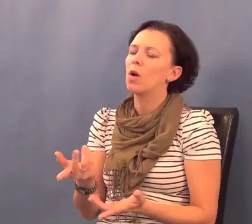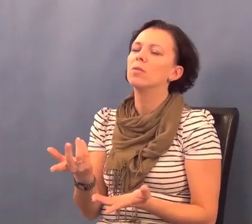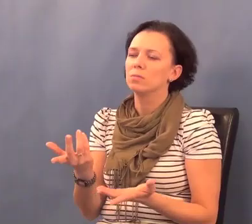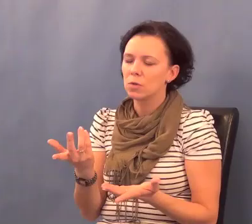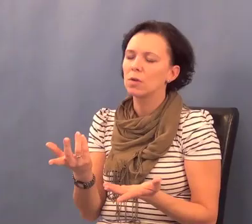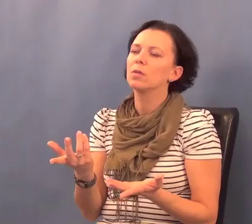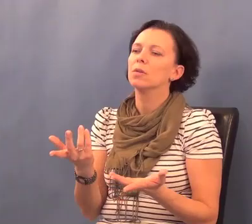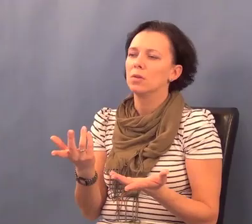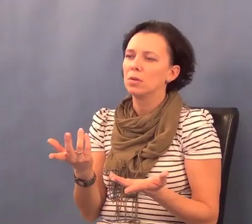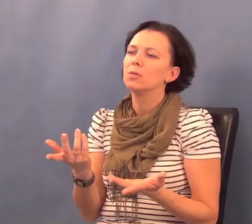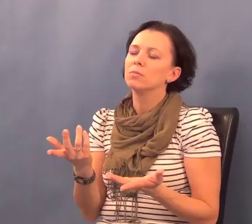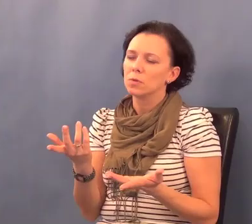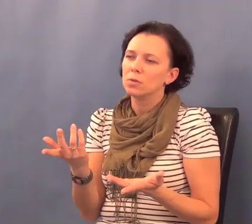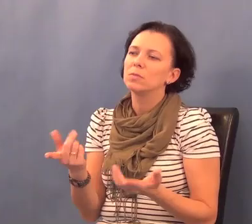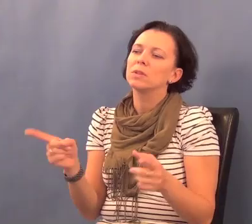No.